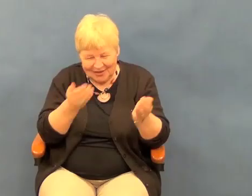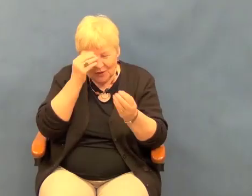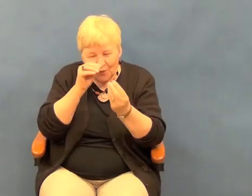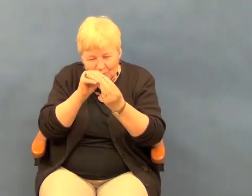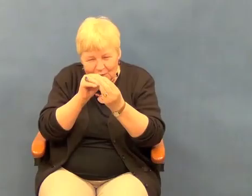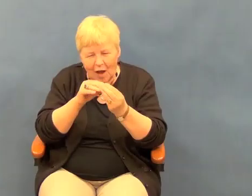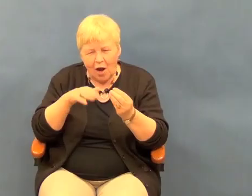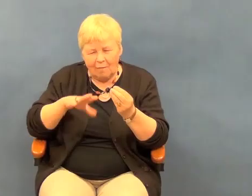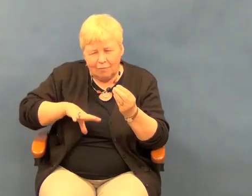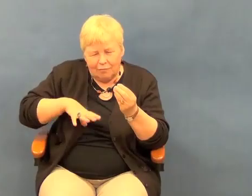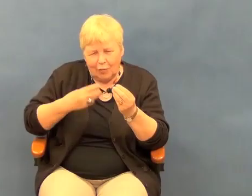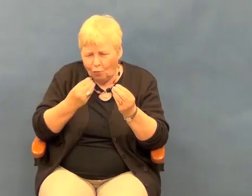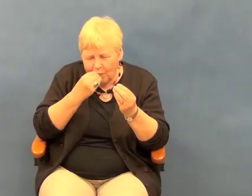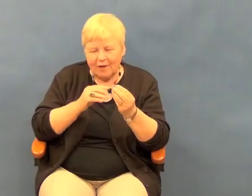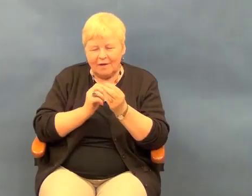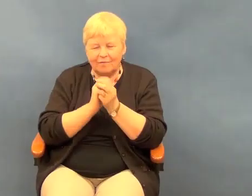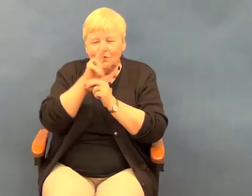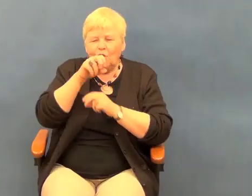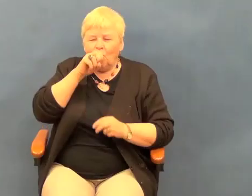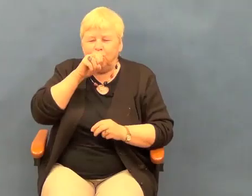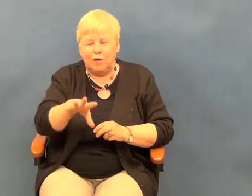Kot, przystawił pyszczek do akwarium, a ryba ze zdenerwowania nabrała wody i wypluła ją prosto na niego.